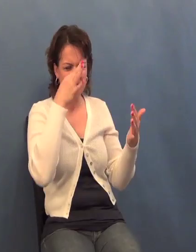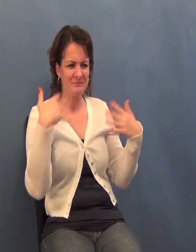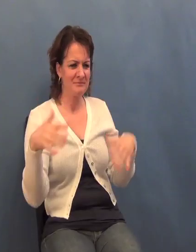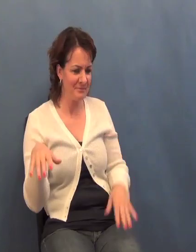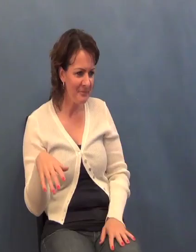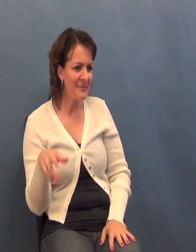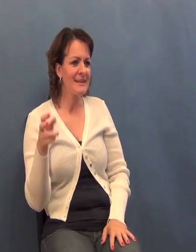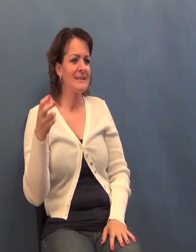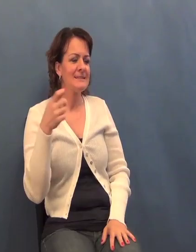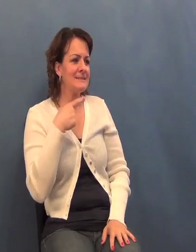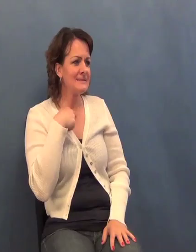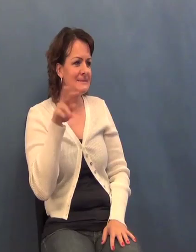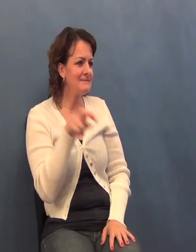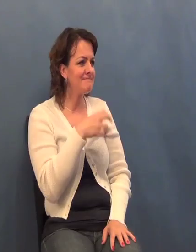Kot chce nadal dorwać ptaka. Chodzi, chodzi.